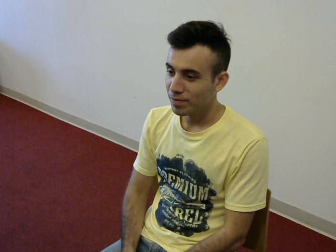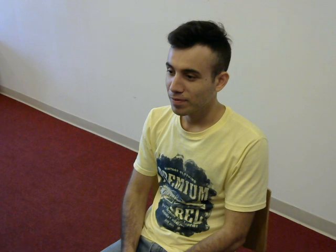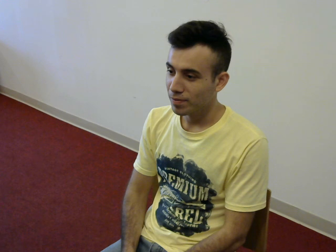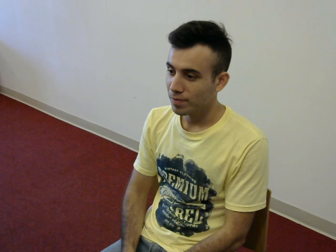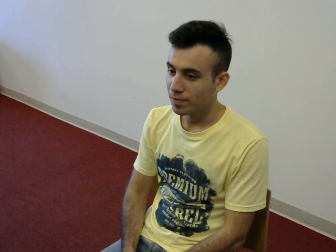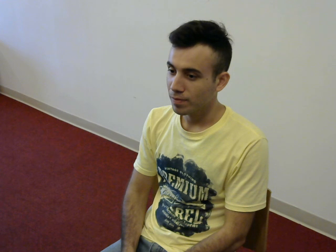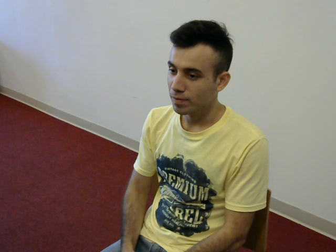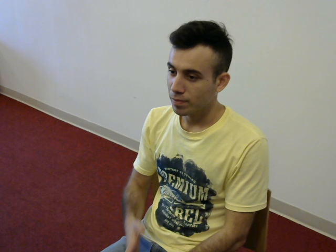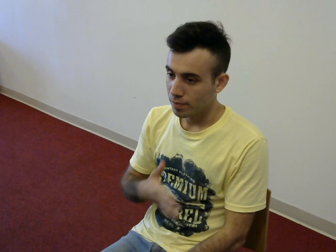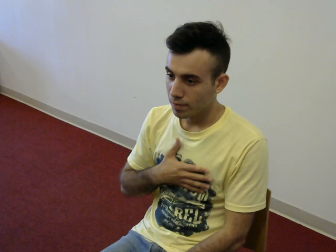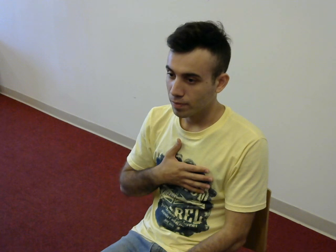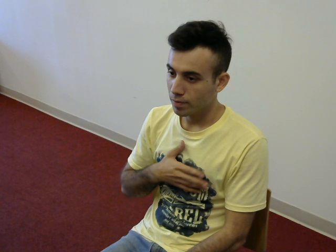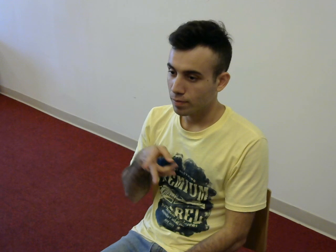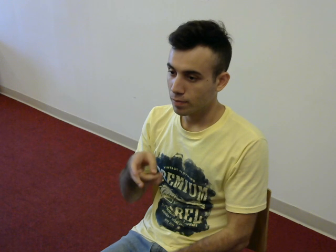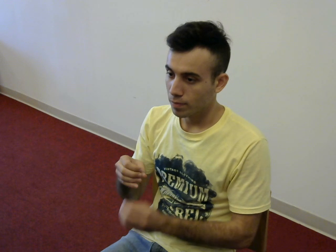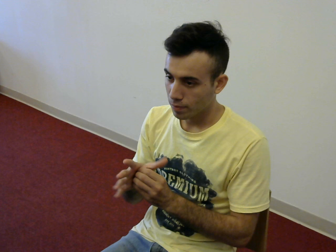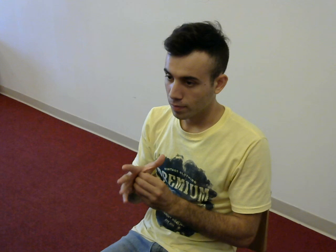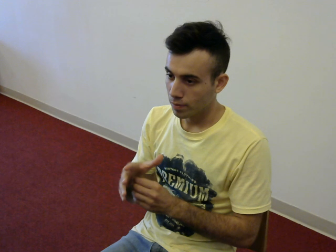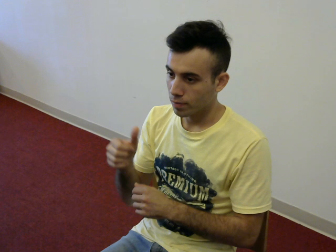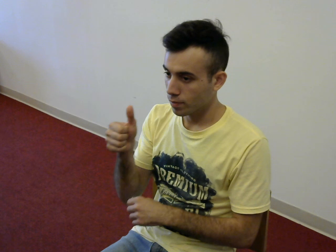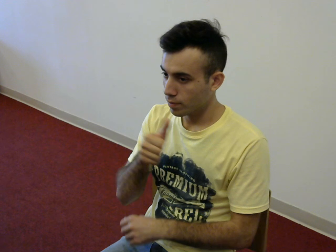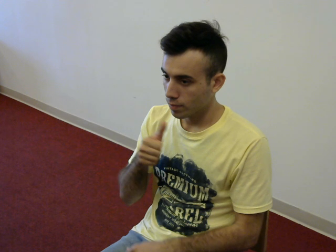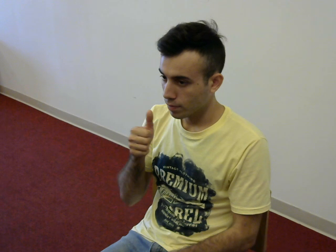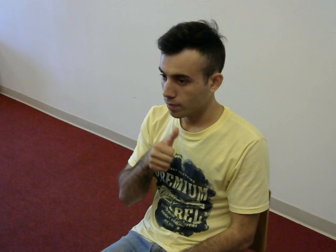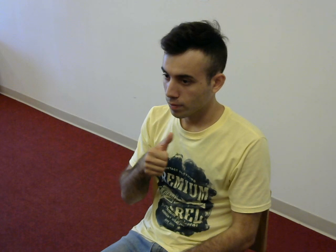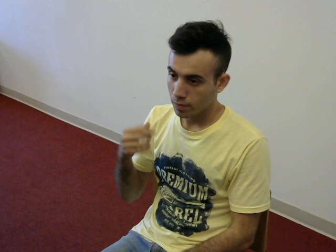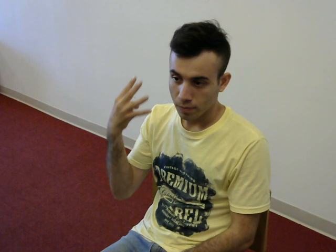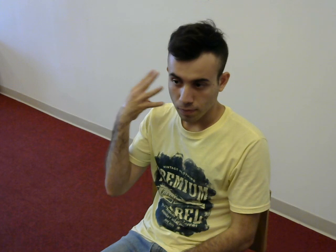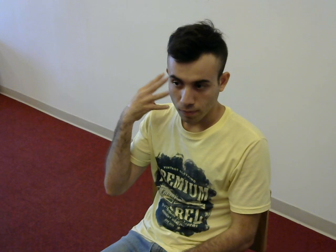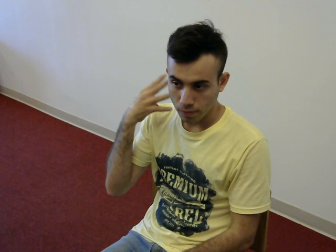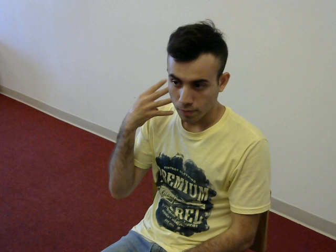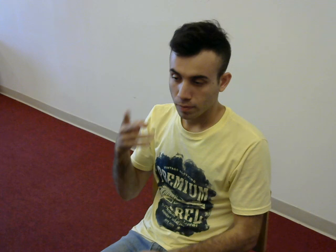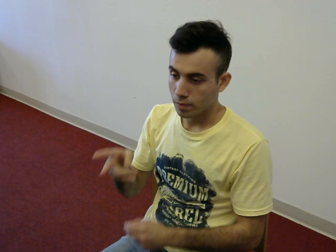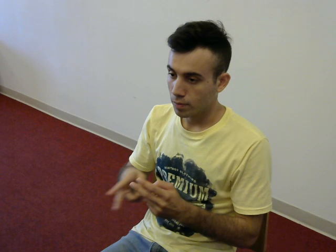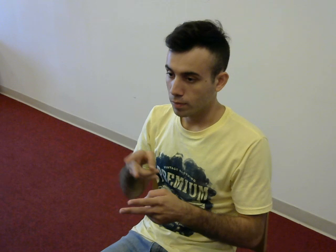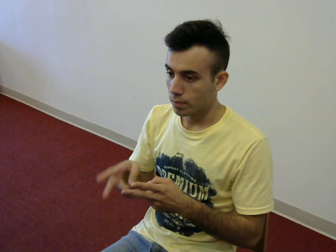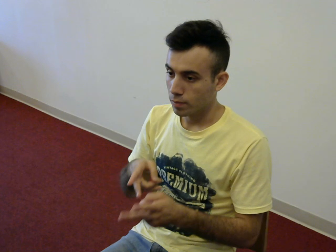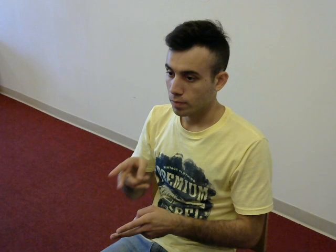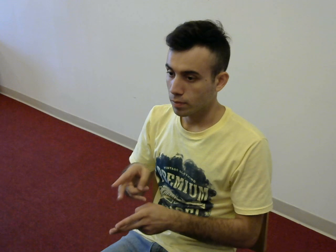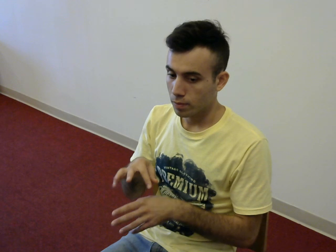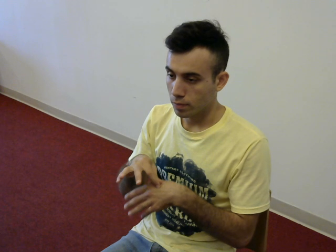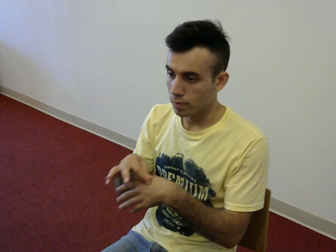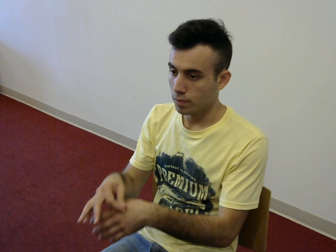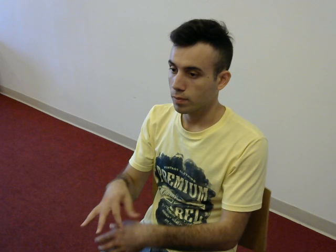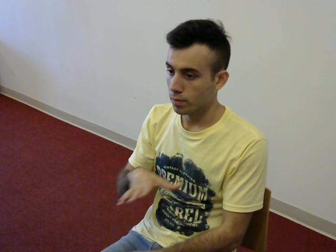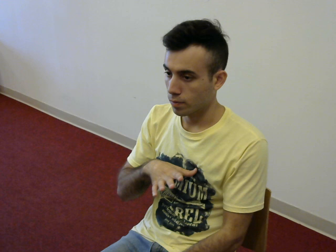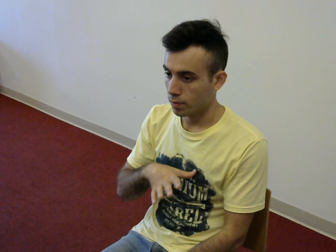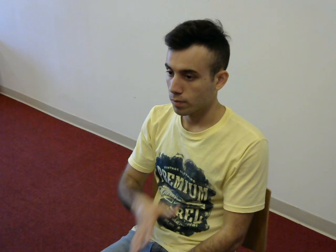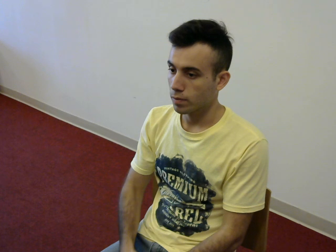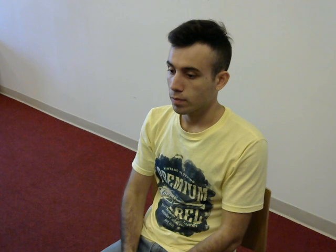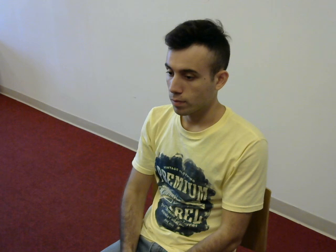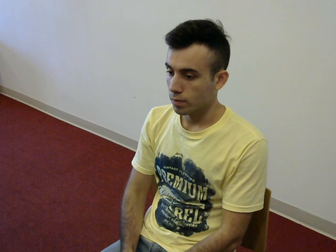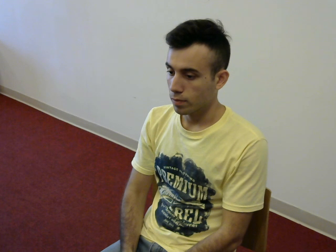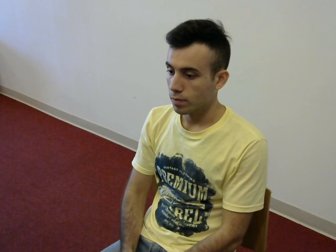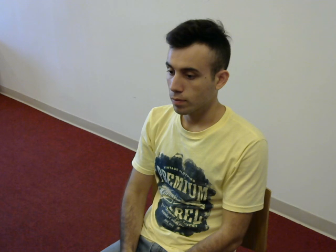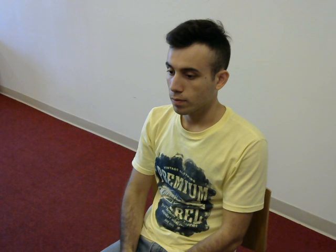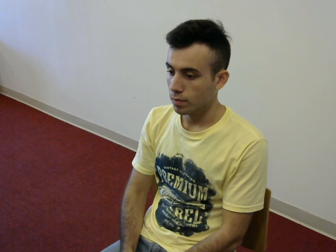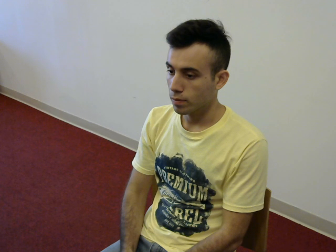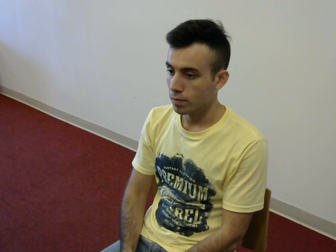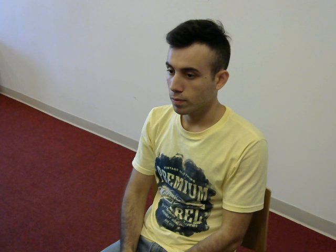Mən 2015-ci ildə koxlear implant əməliyyatı keçirmişəm